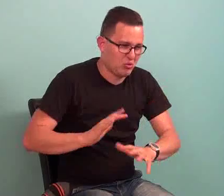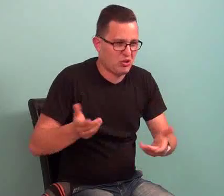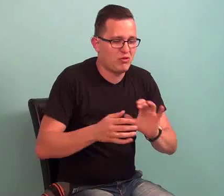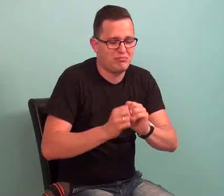Słoik pękł.